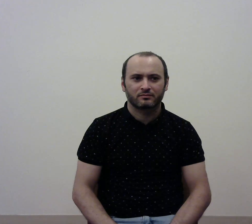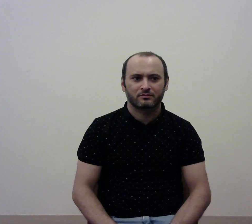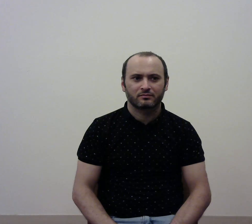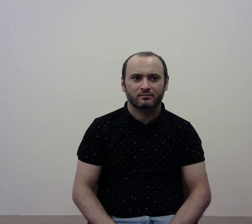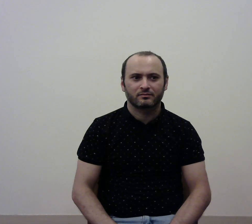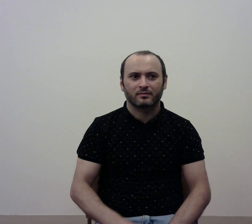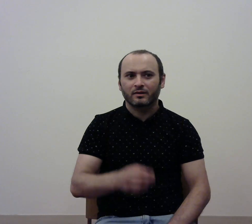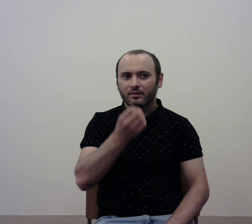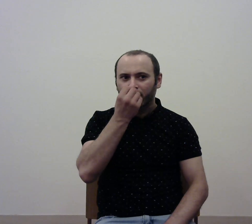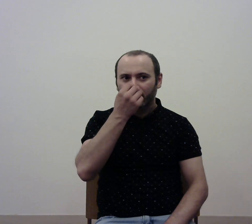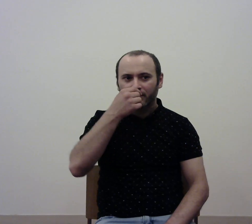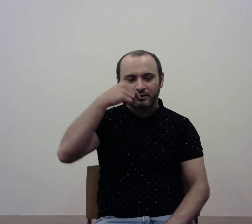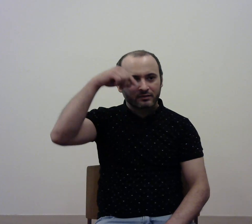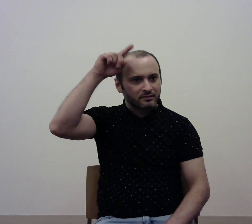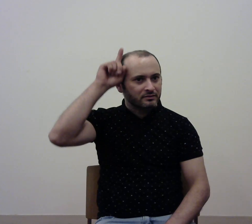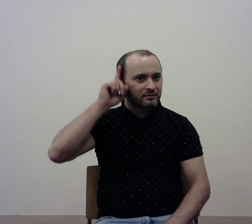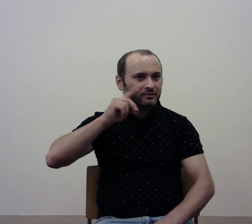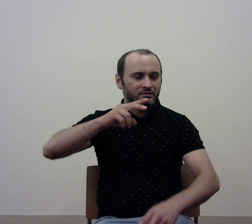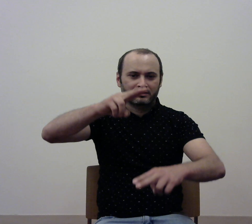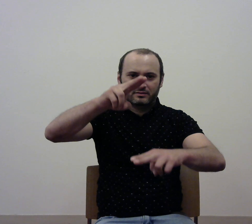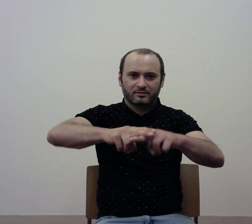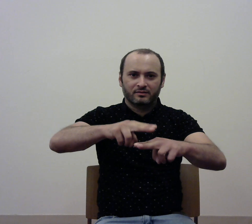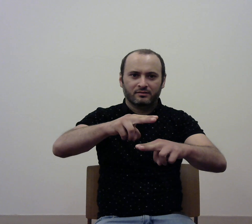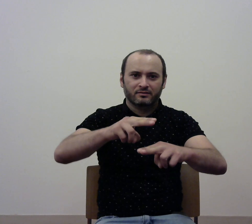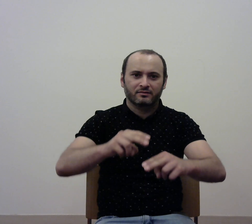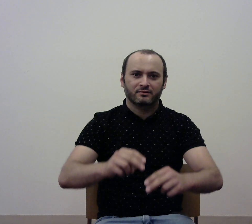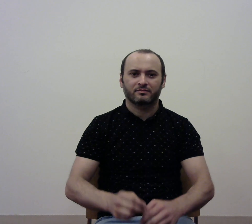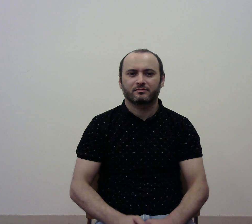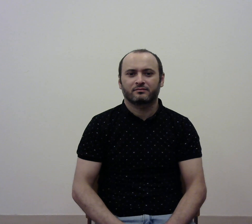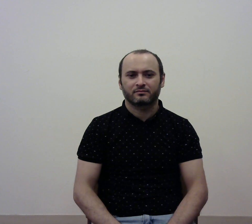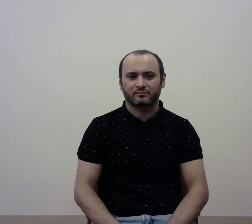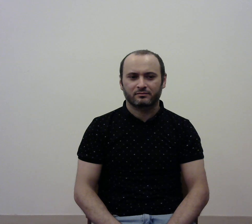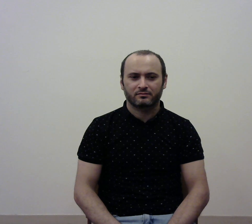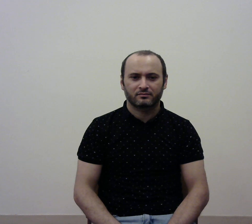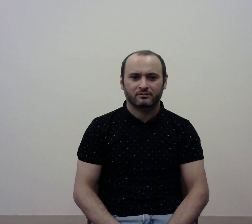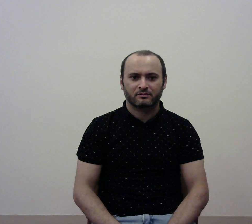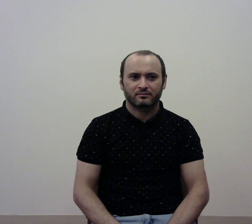Bakı Azərbaycanın paytaxtıdır